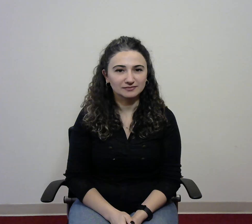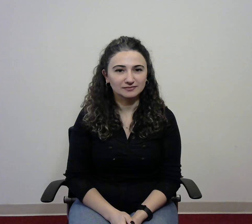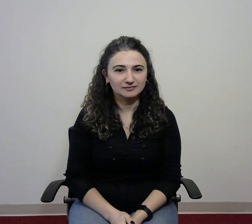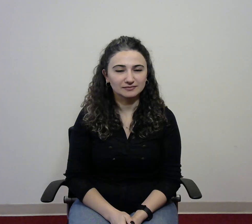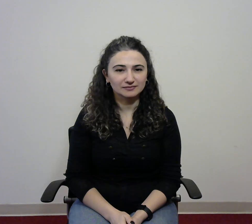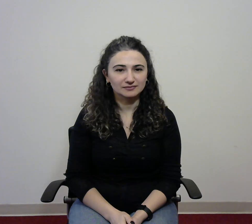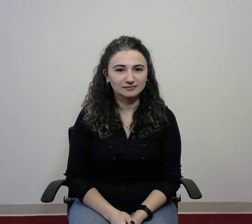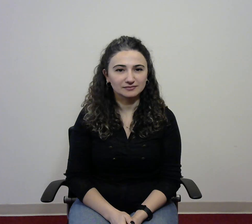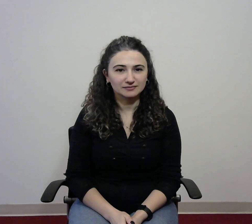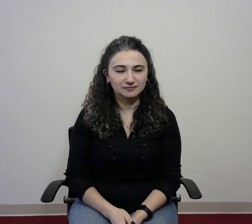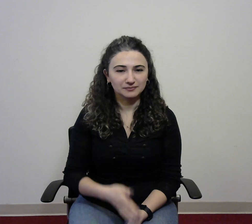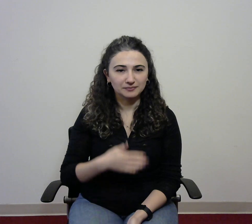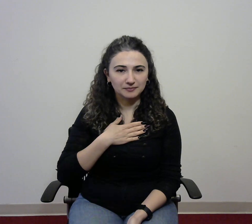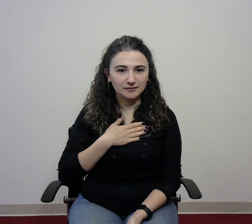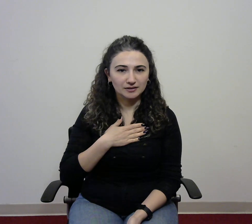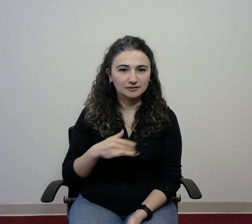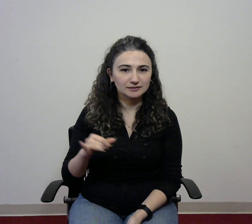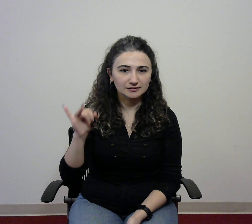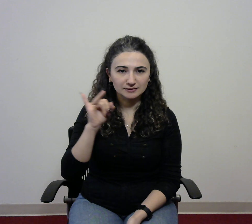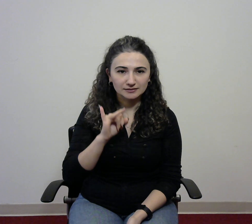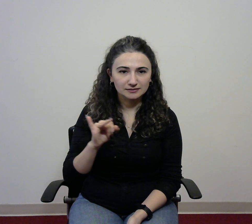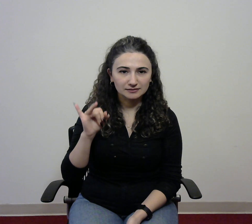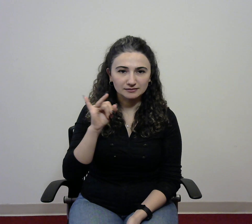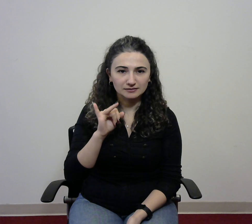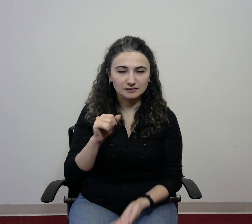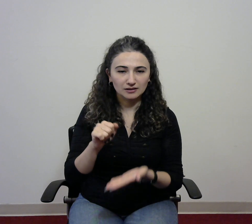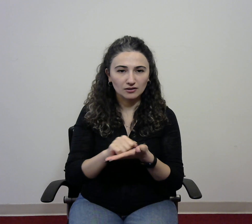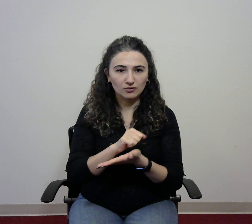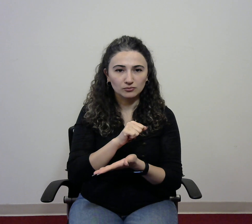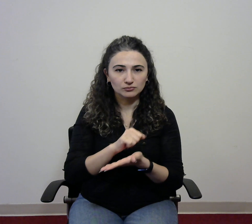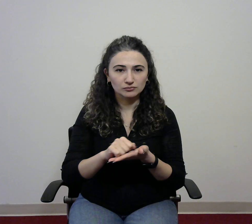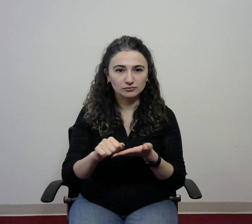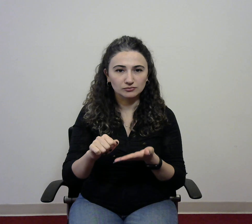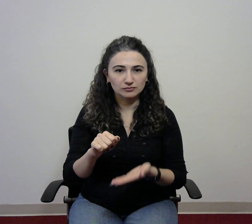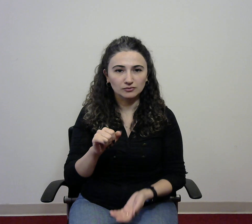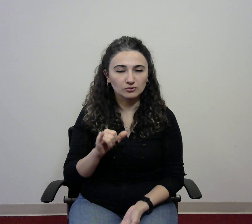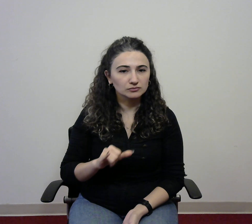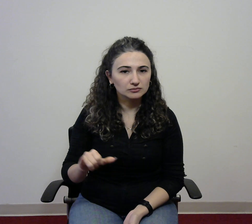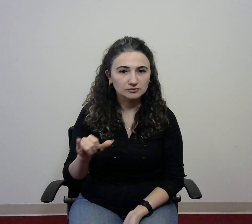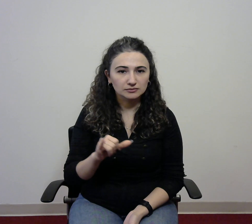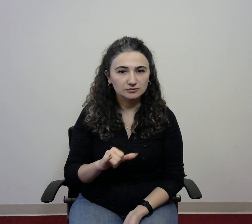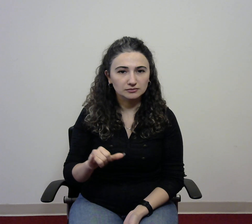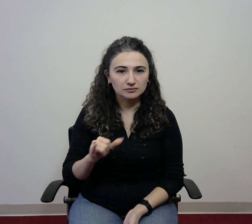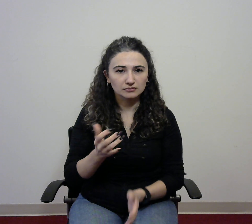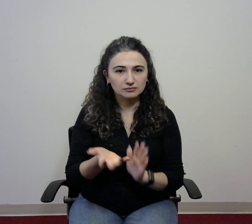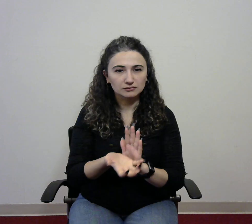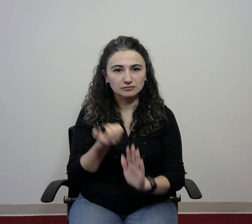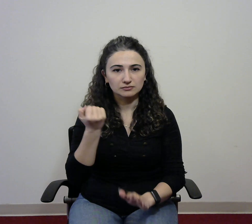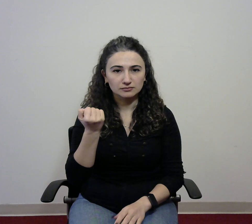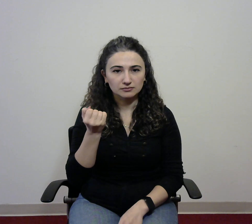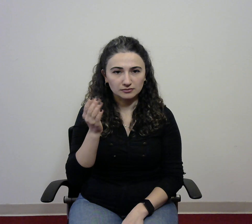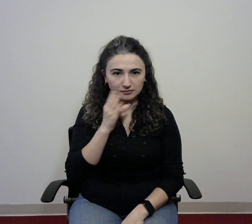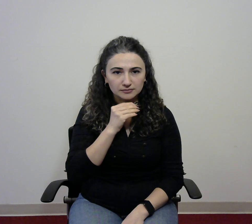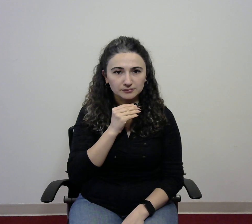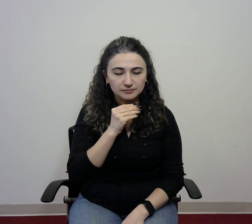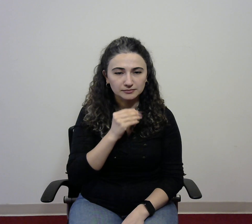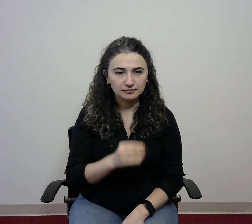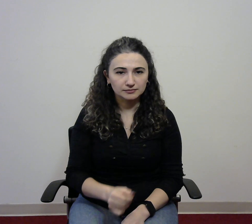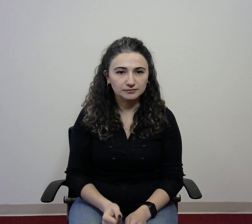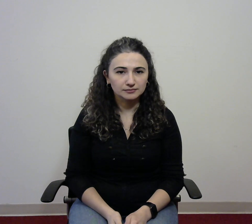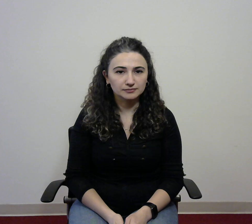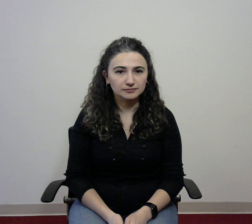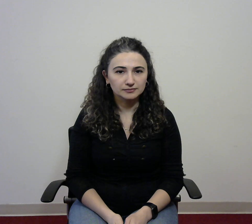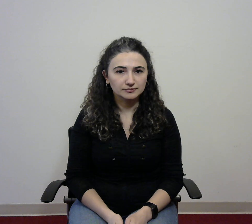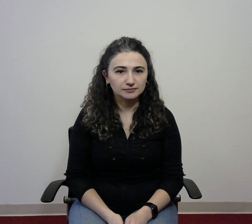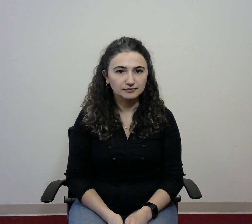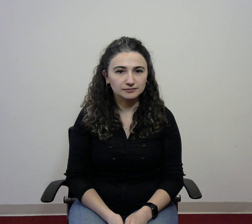Mən tarix sənədləri hardan götürə bilərəm?